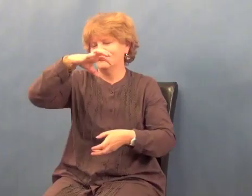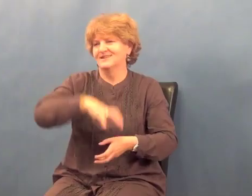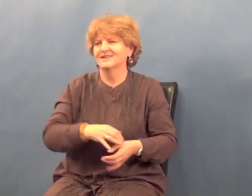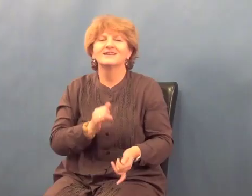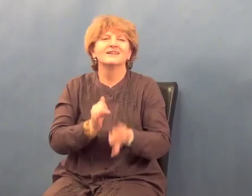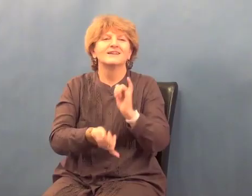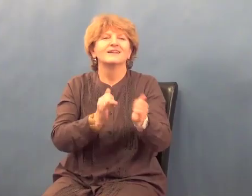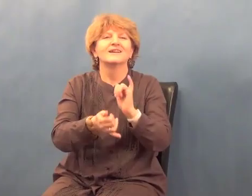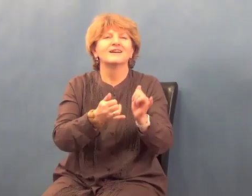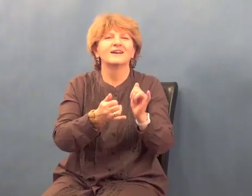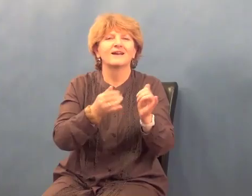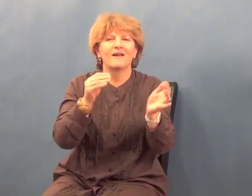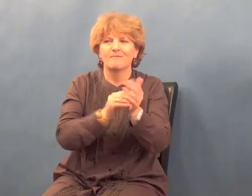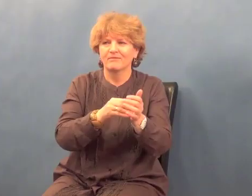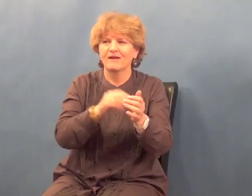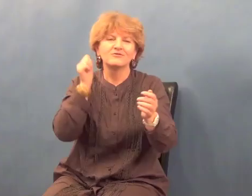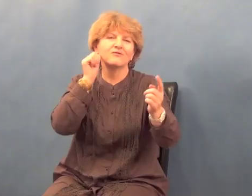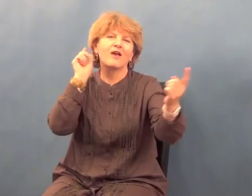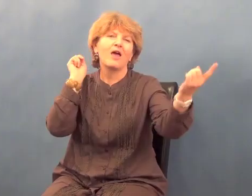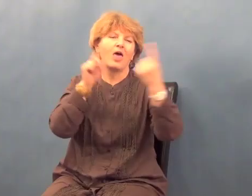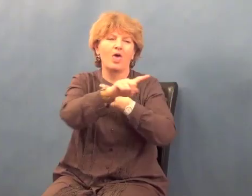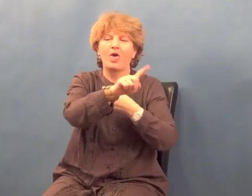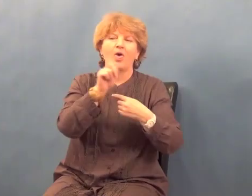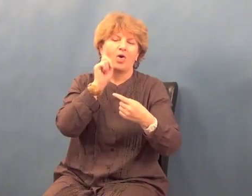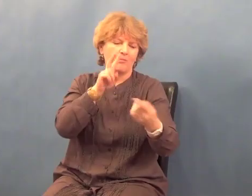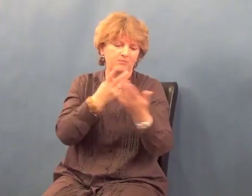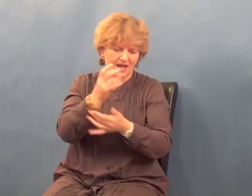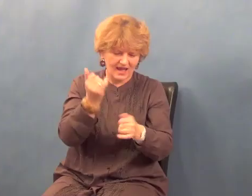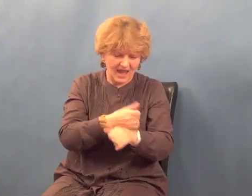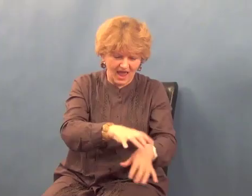Odjeżdża. Z naprzeciwka nadjeżdża dziewczyna, mijają się i chłopiec przewraca się uderzając o kamień.